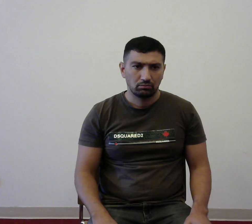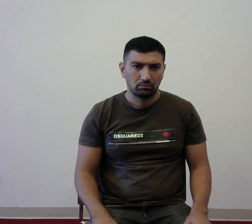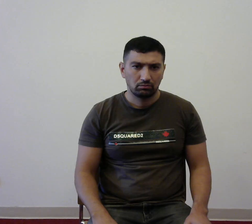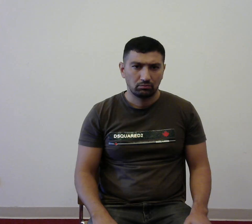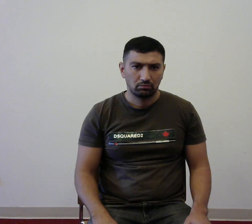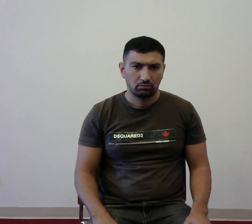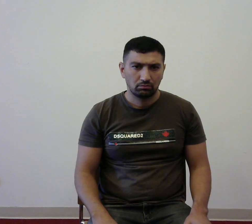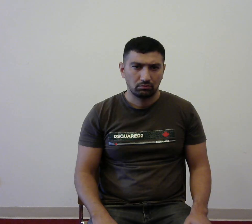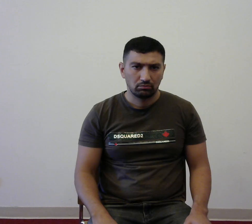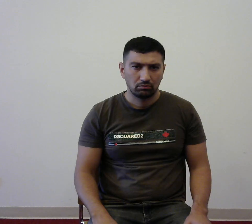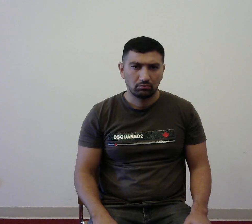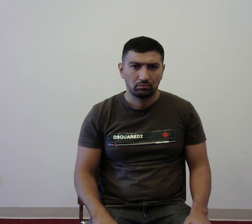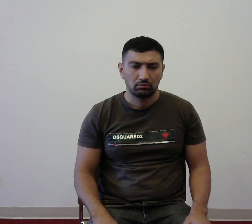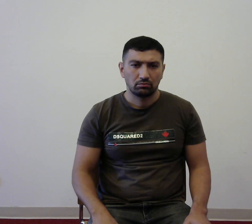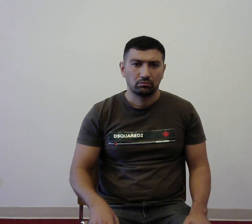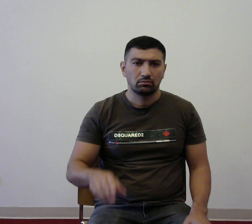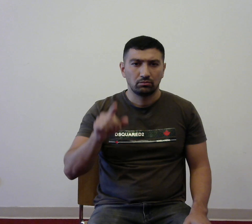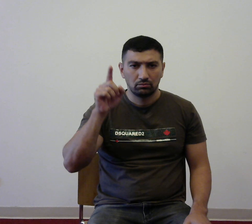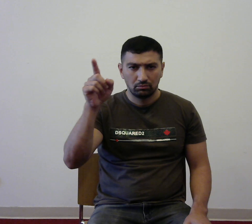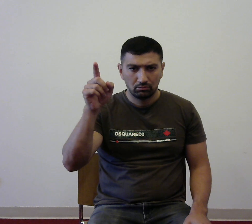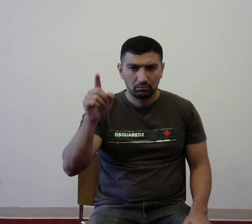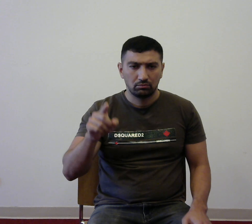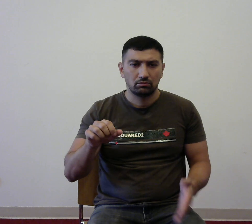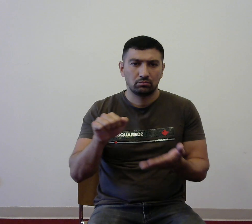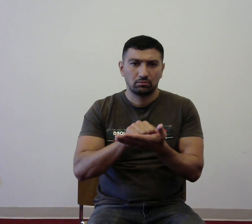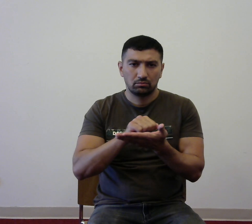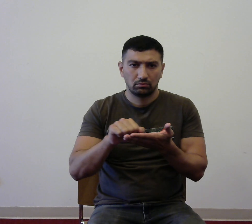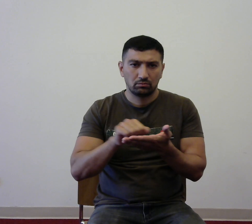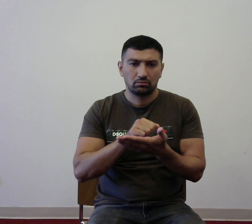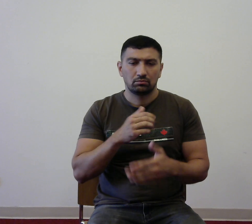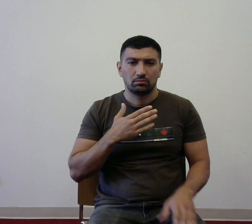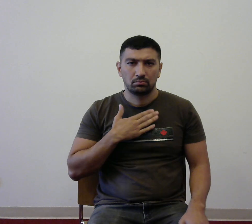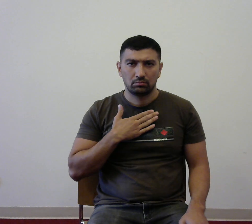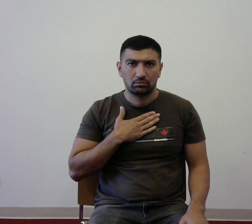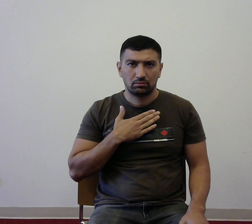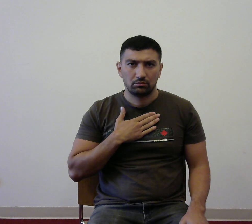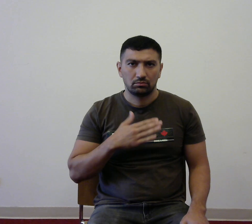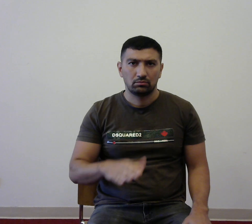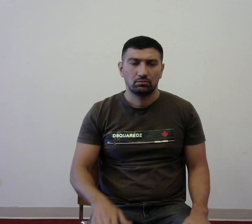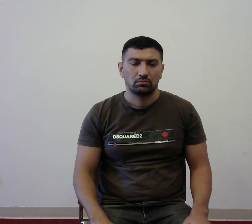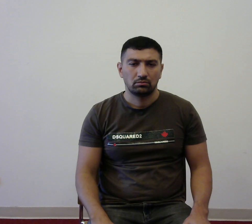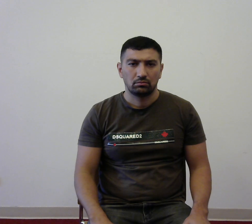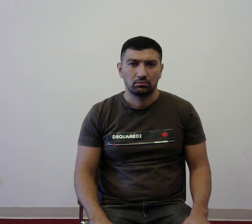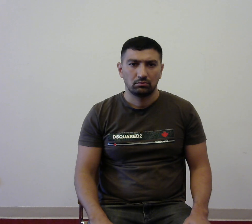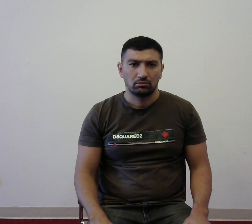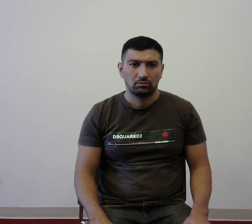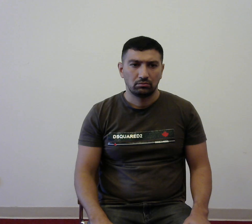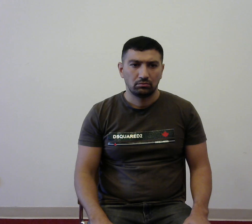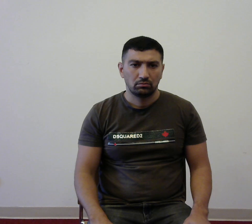Onun sənədləri məndədir